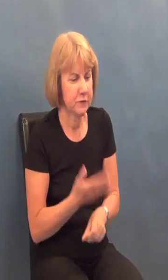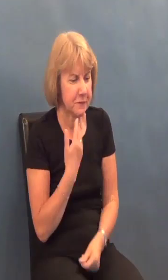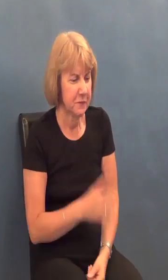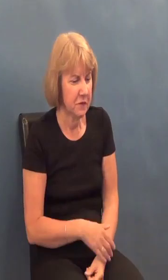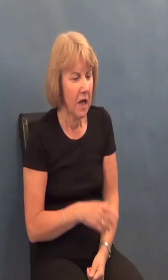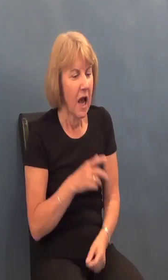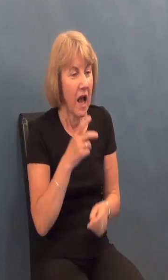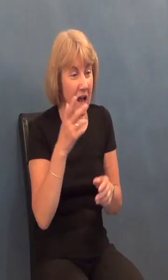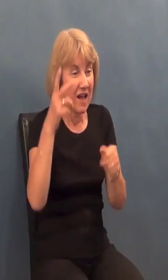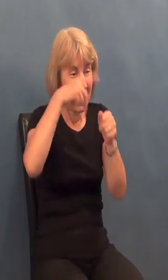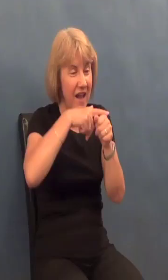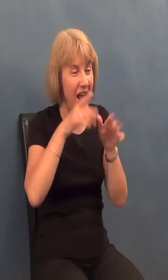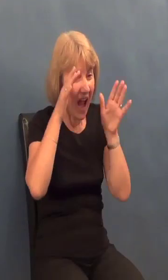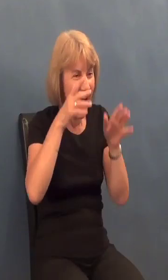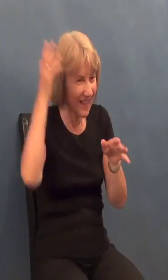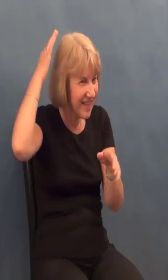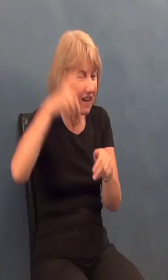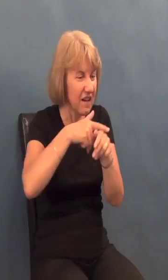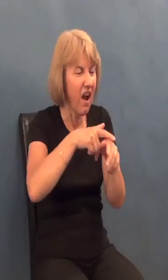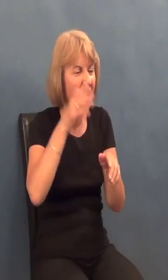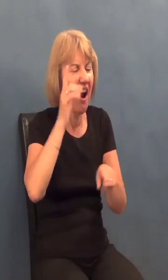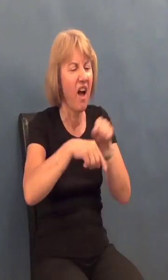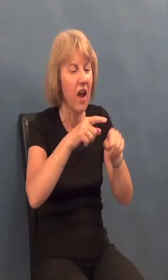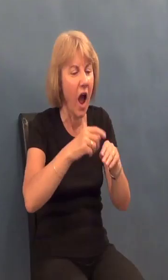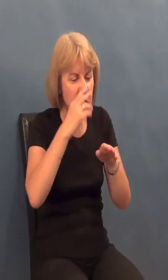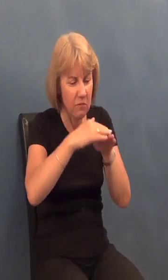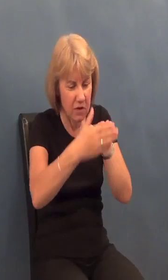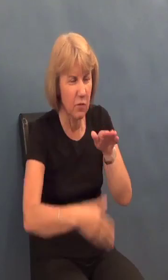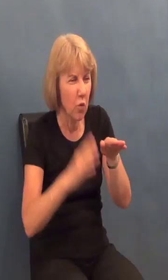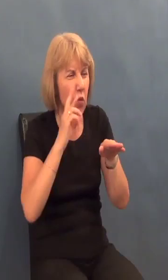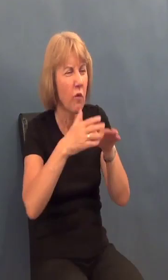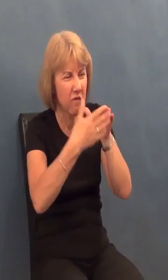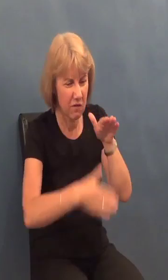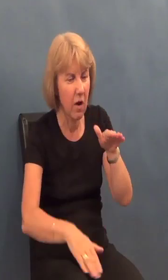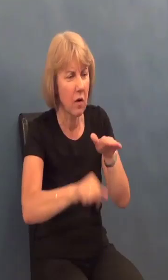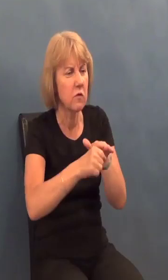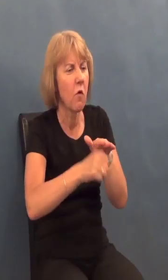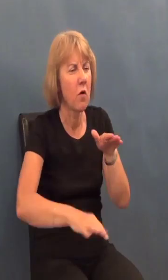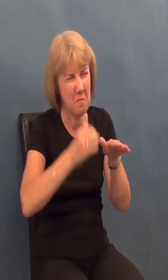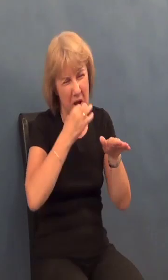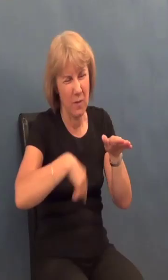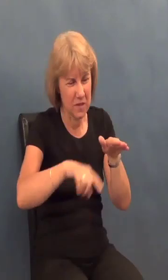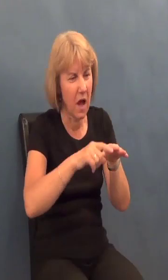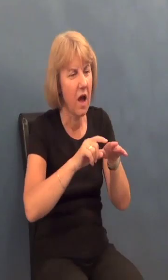Chłopiec jedzie na jeleniu, który biegnie w stronę przepaści, za którą jest woda, jakiś mały staw.